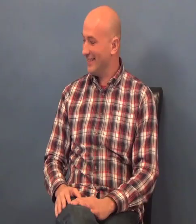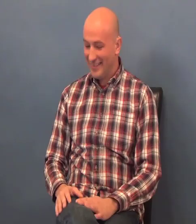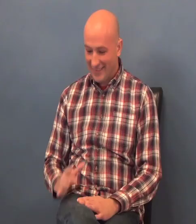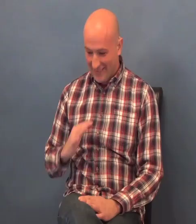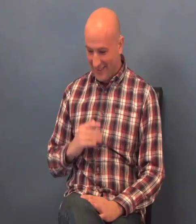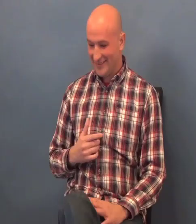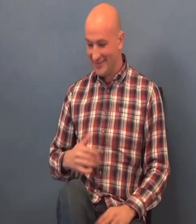Wolny?